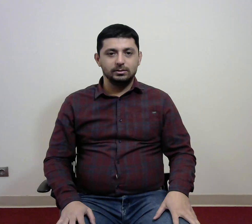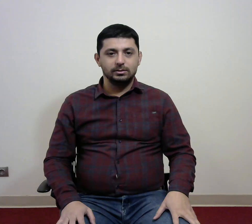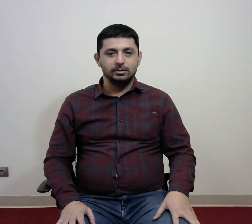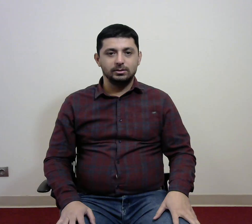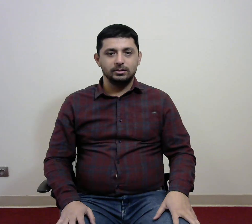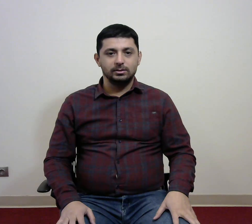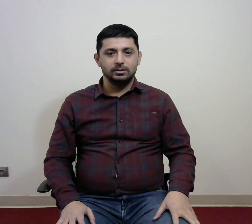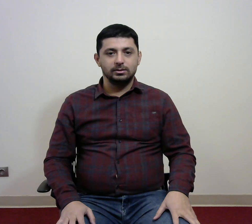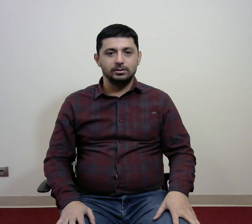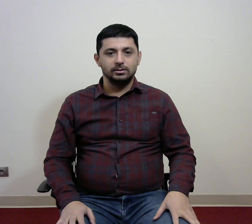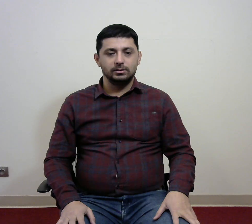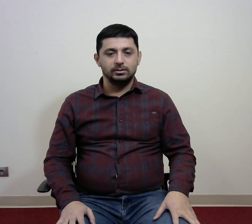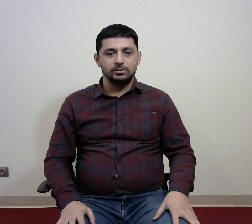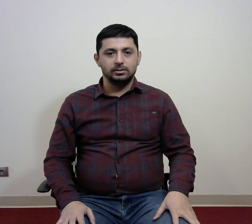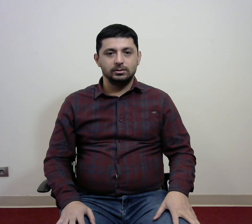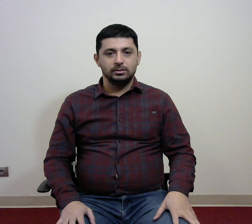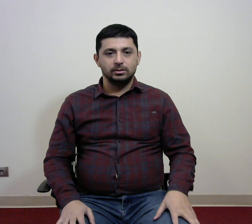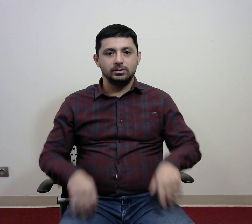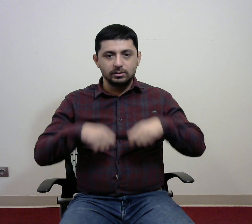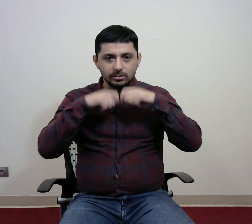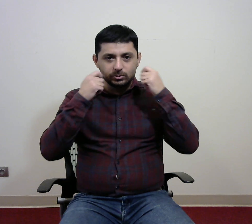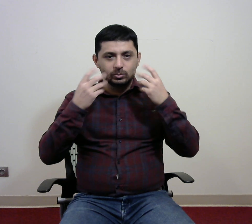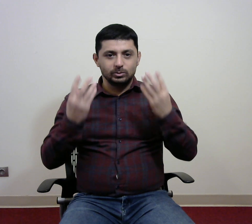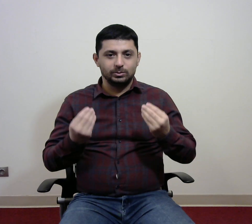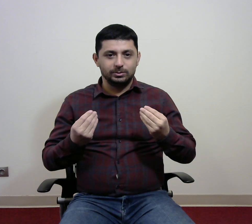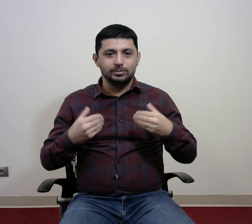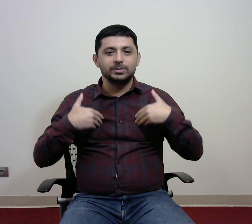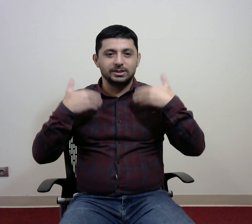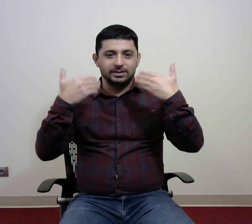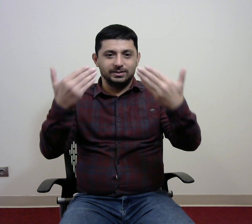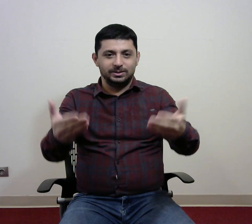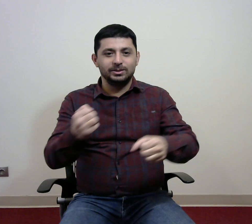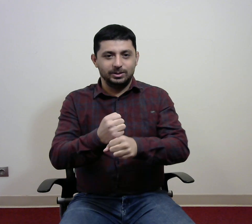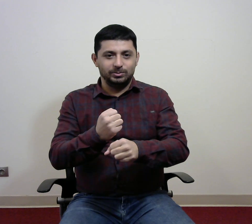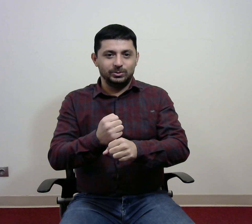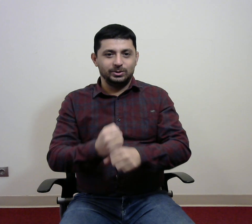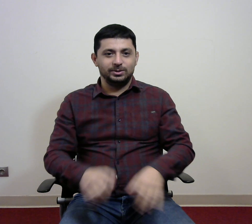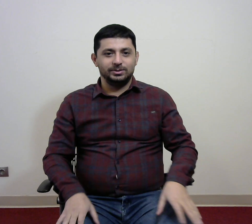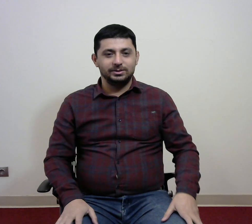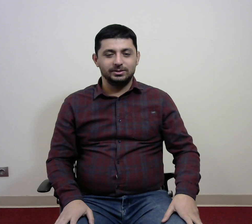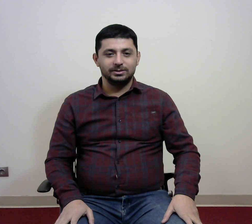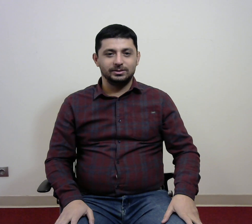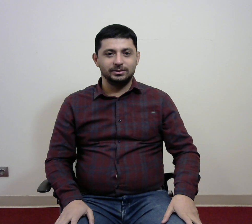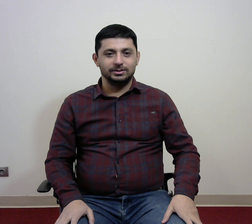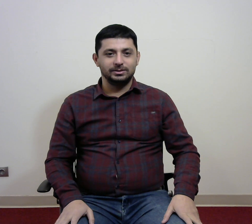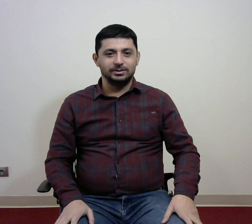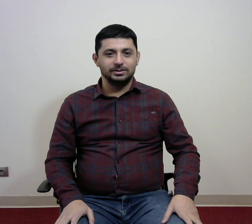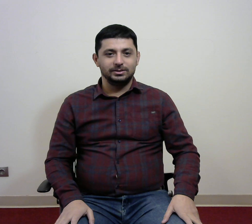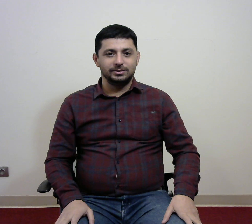Ad gününü təbrik edirəm